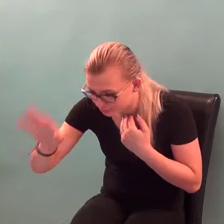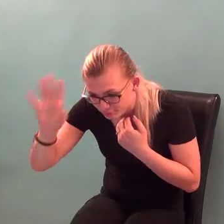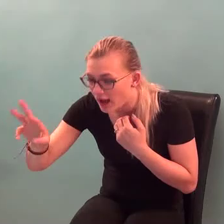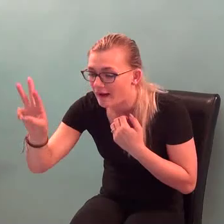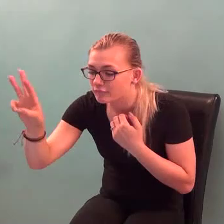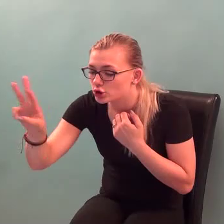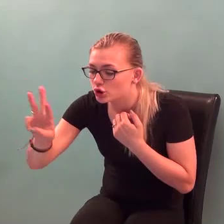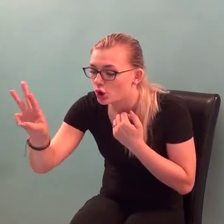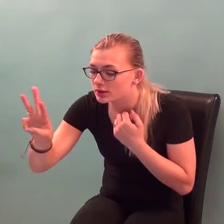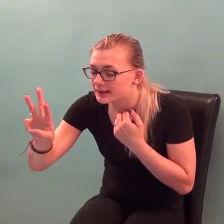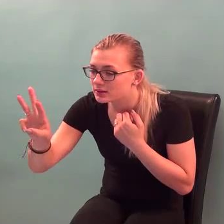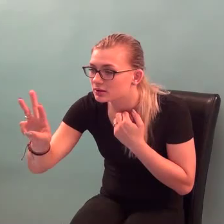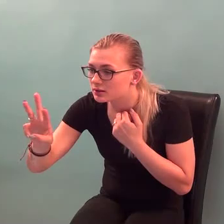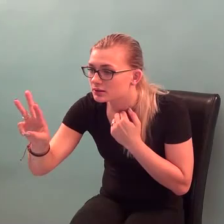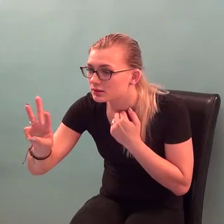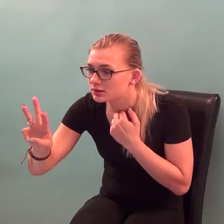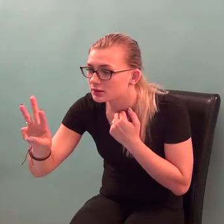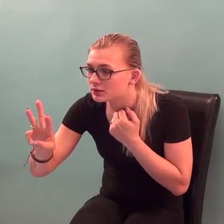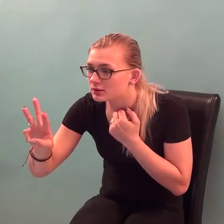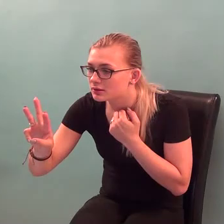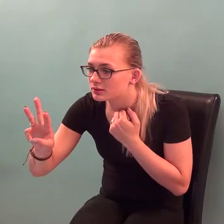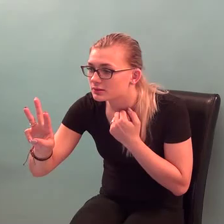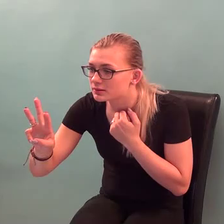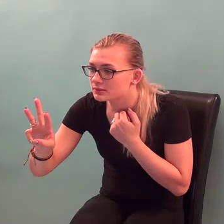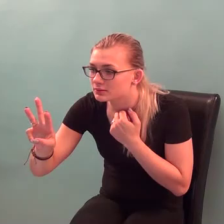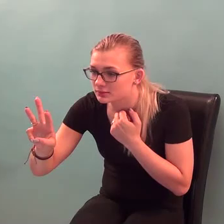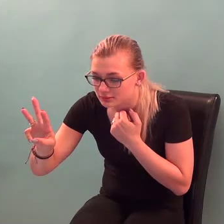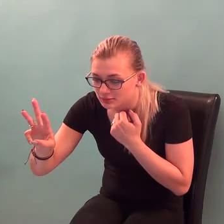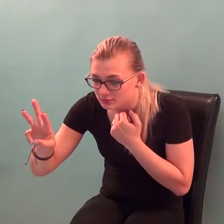A we wtorek?